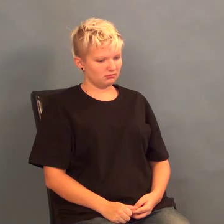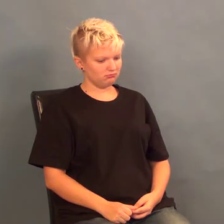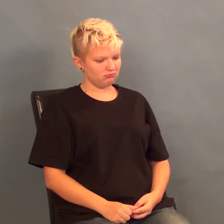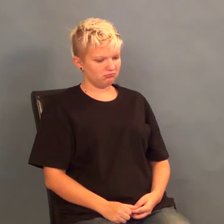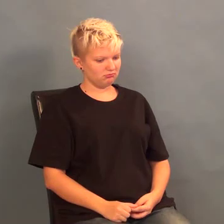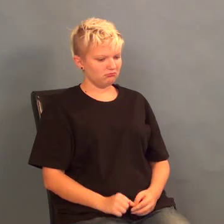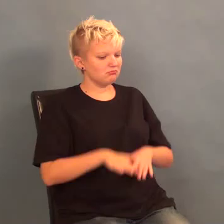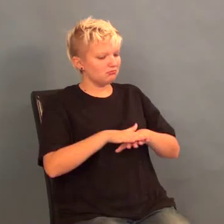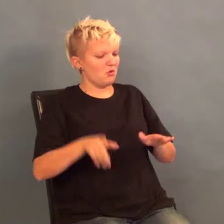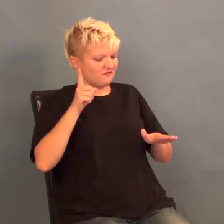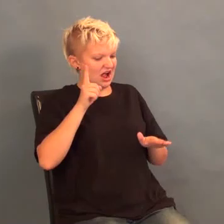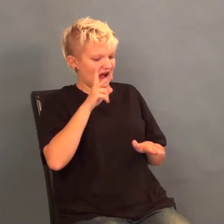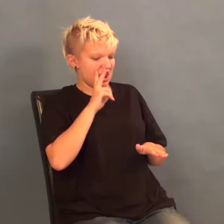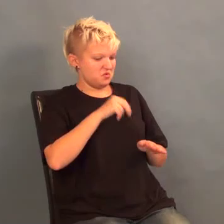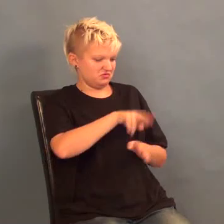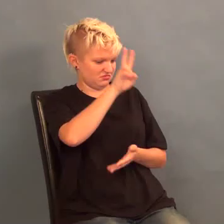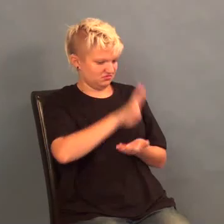Pewnie ten znak mówi, że trzeba uważać aby nie upaść.